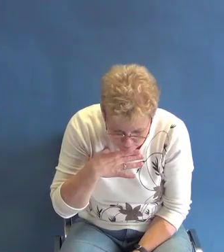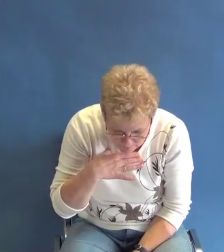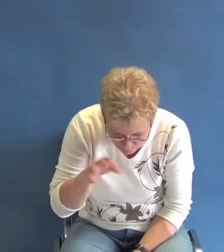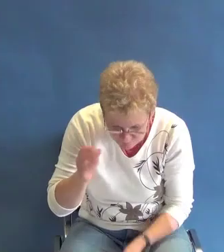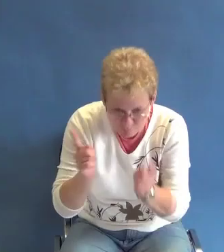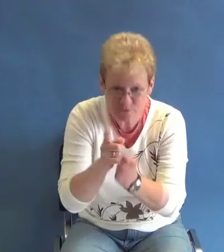Dobrze, spotkajmy się.